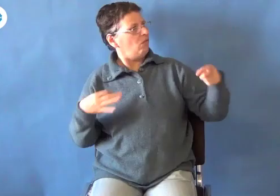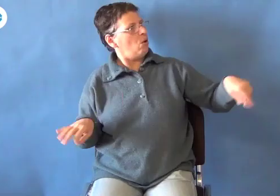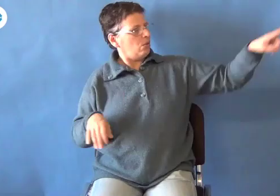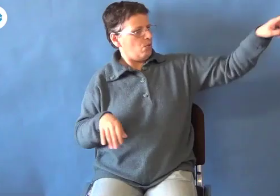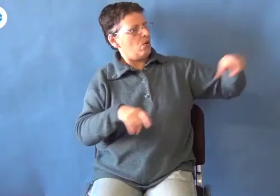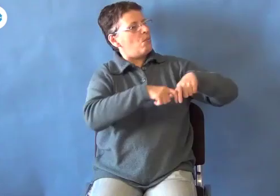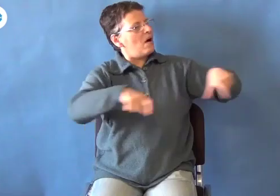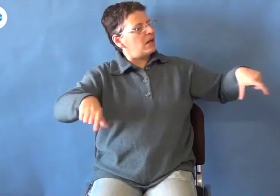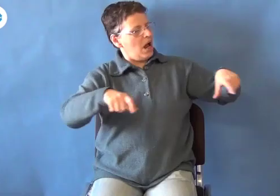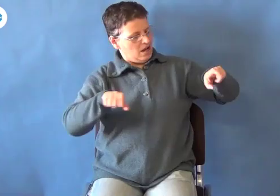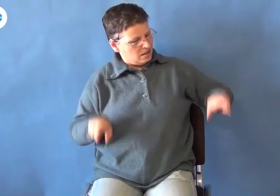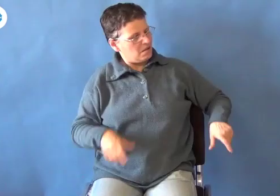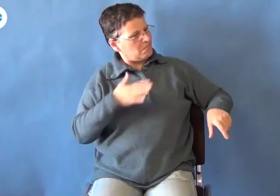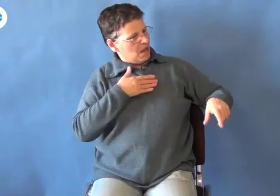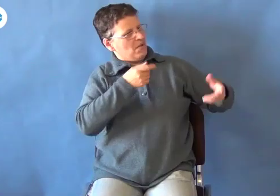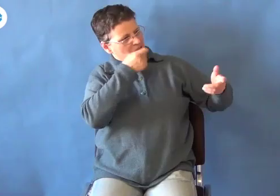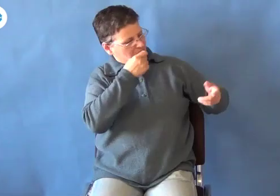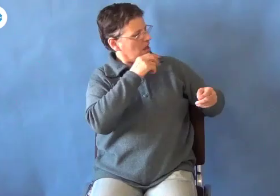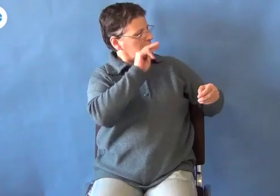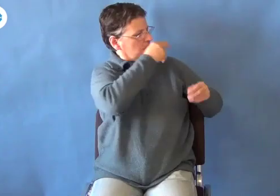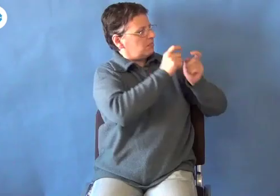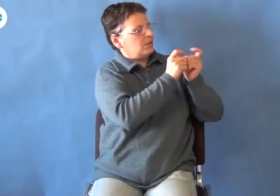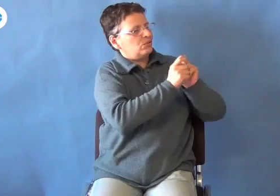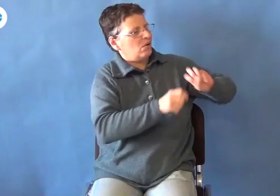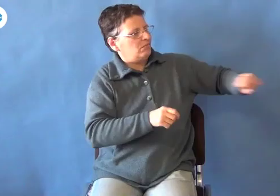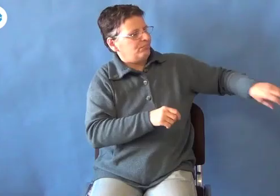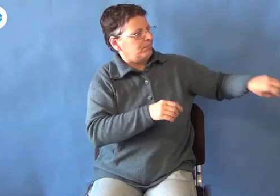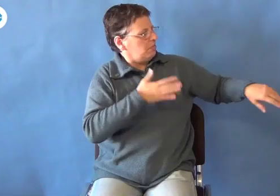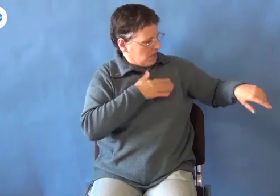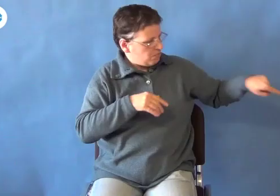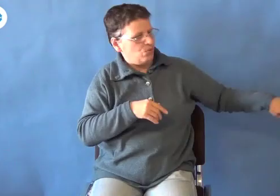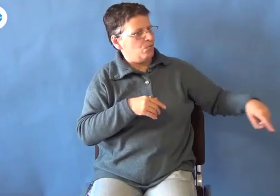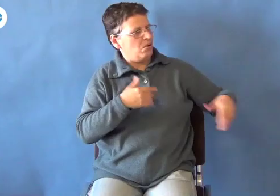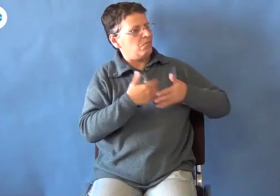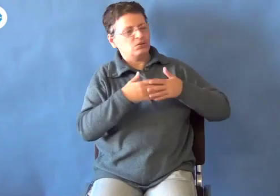Wolno jeść tu, gdzie są ławki i blisko śmietniki.